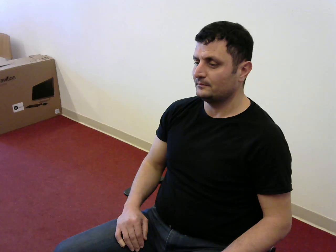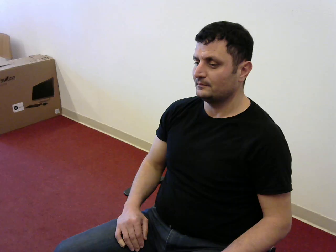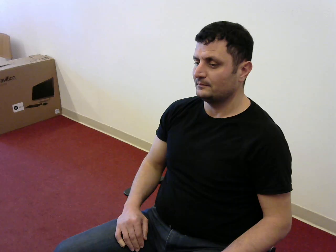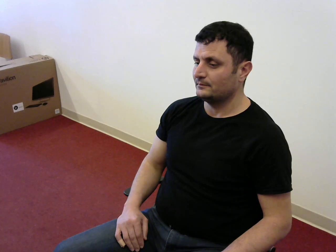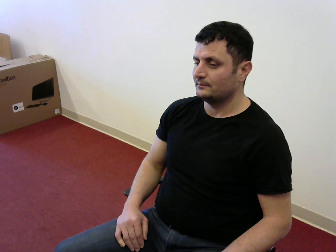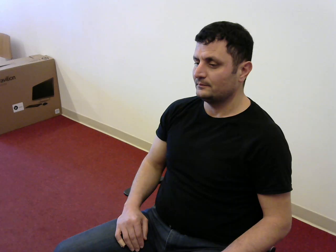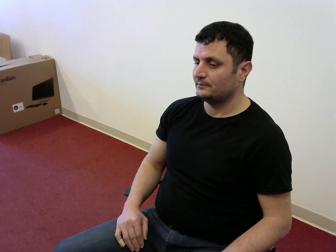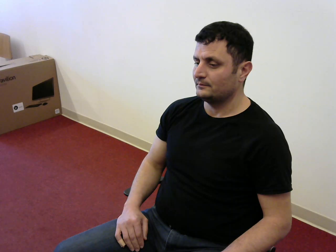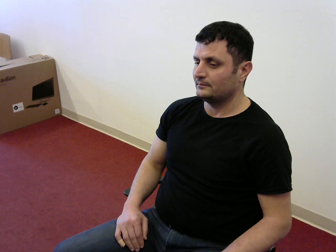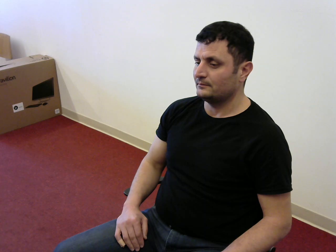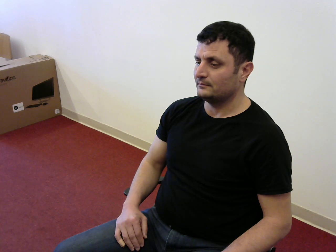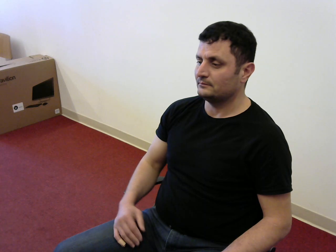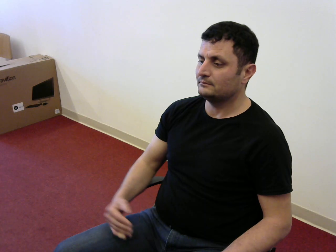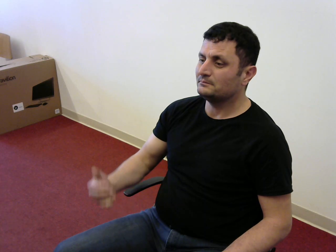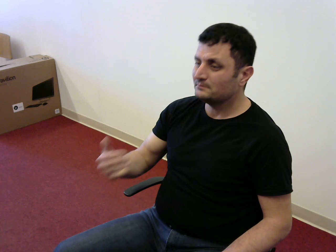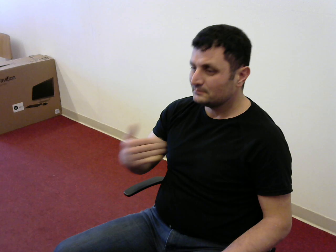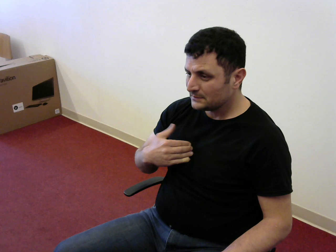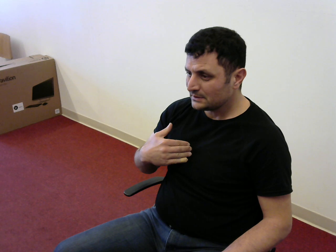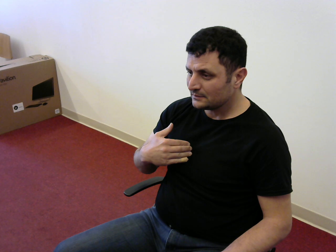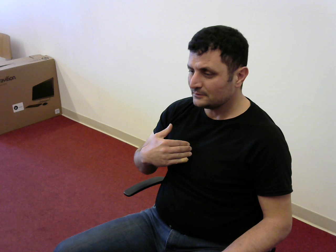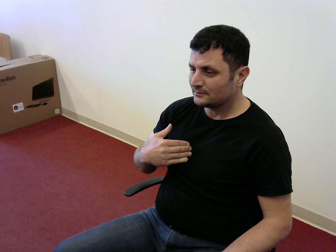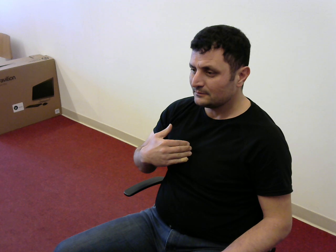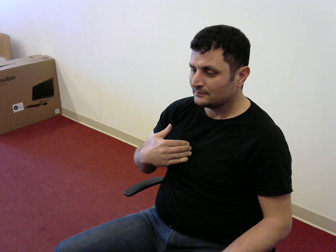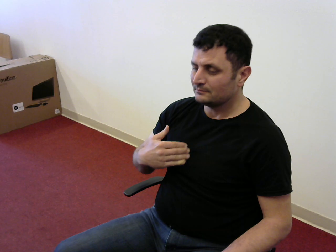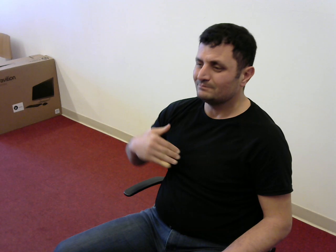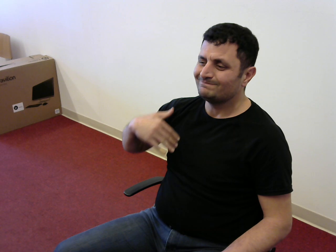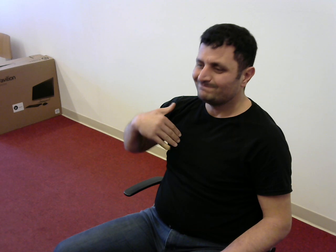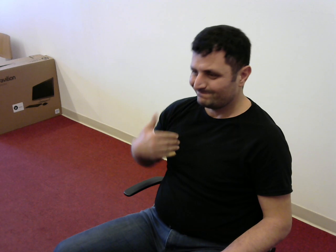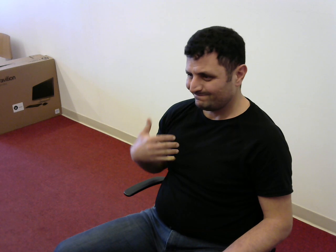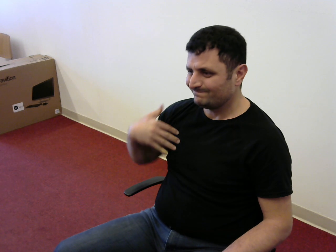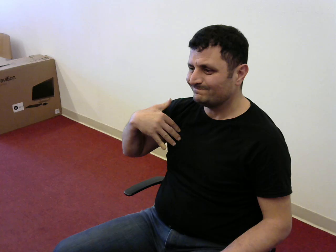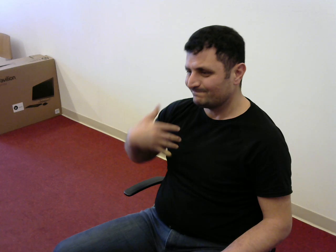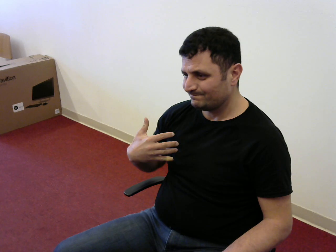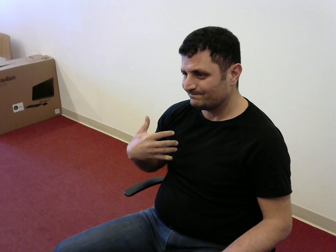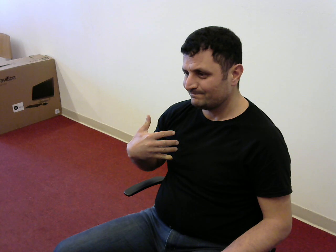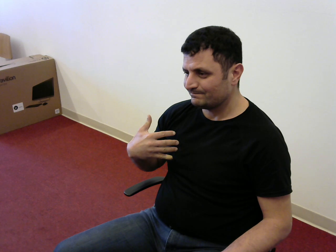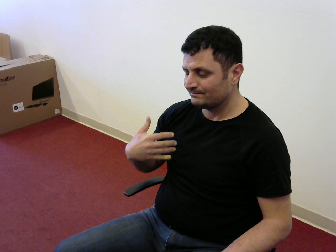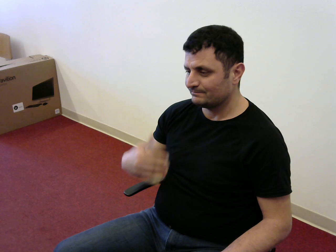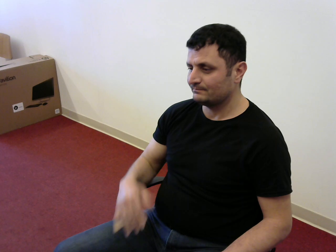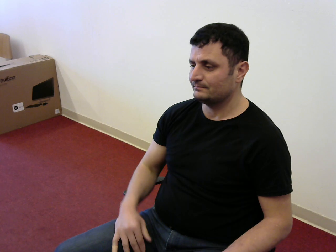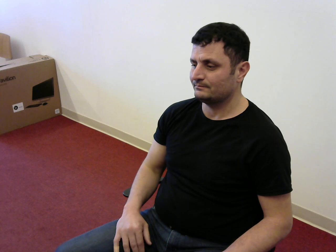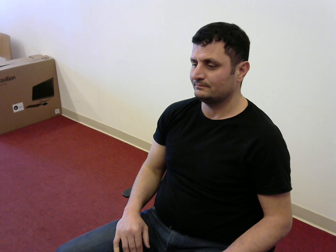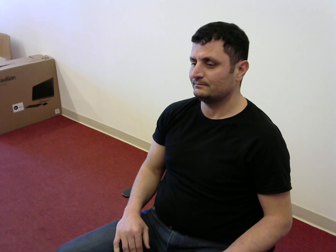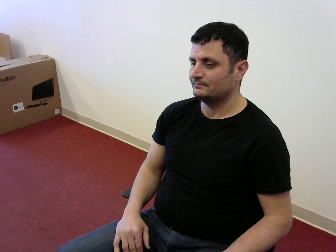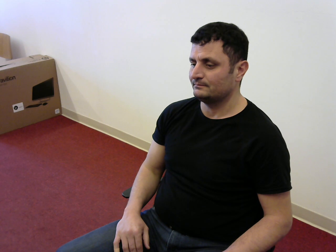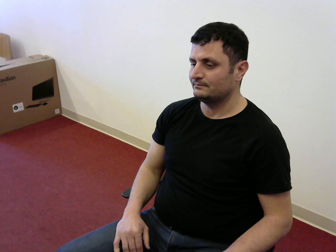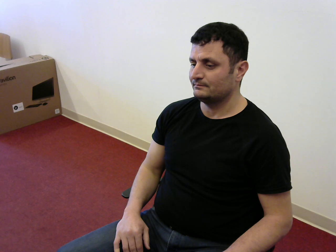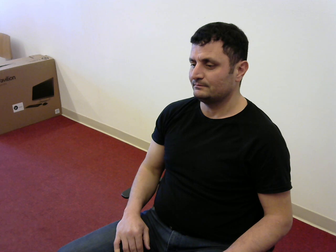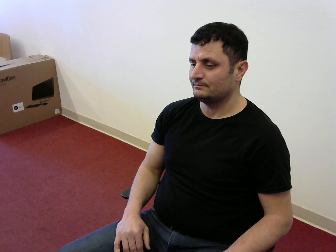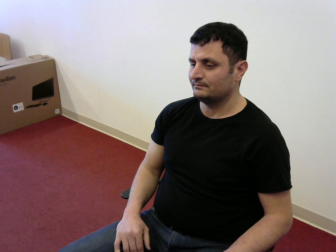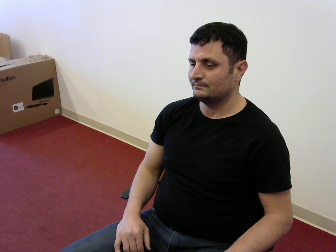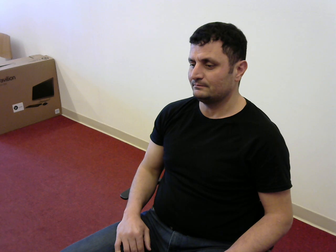Mən subayam